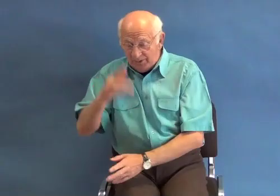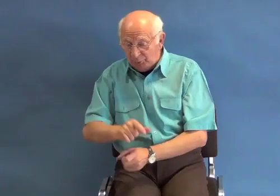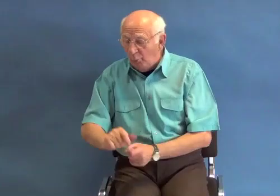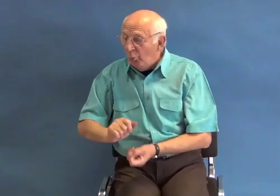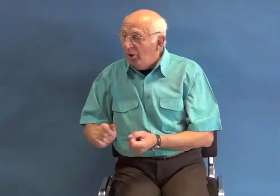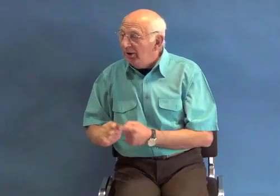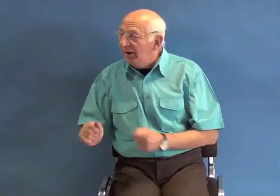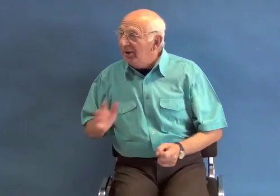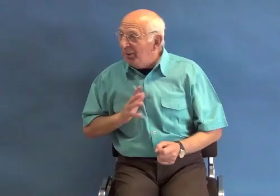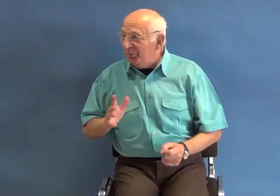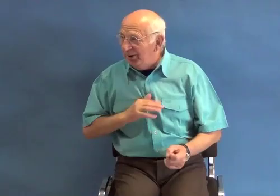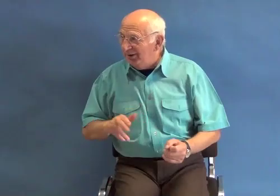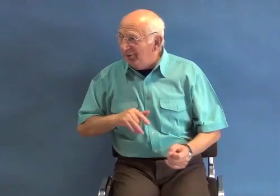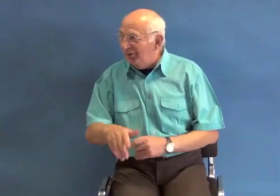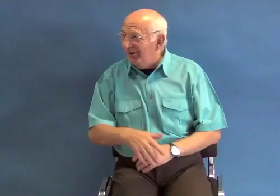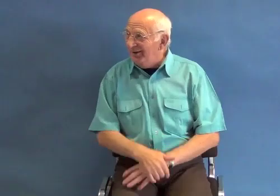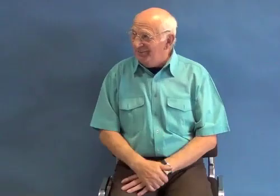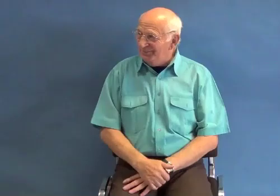Żeby wiedzieć, że to jest niebezpieczne przejście.